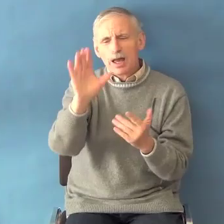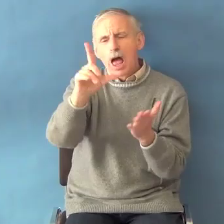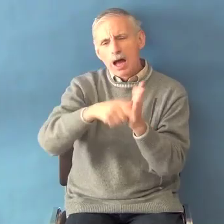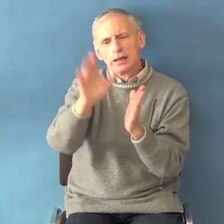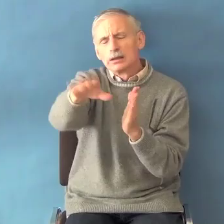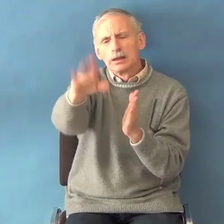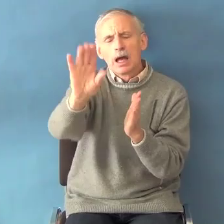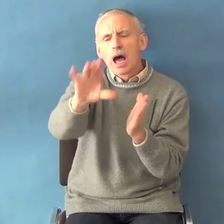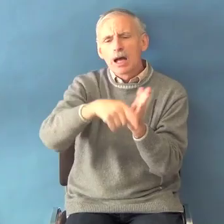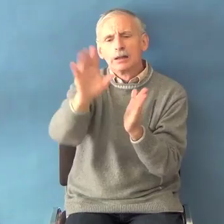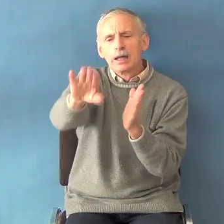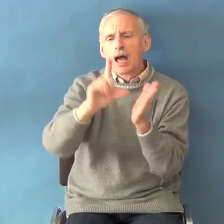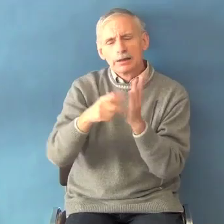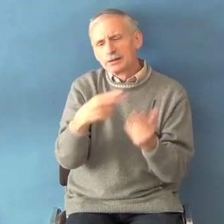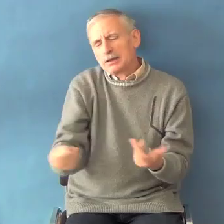Ale nie...